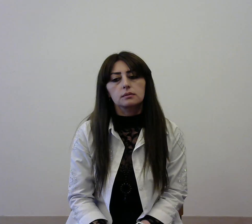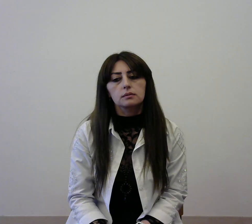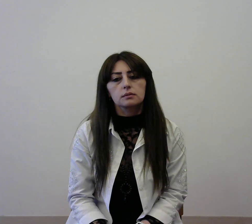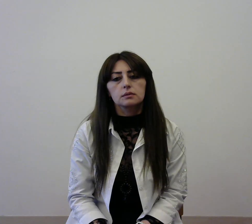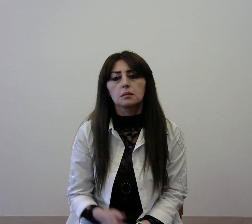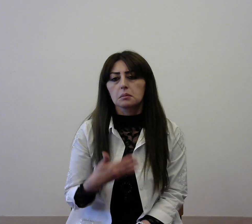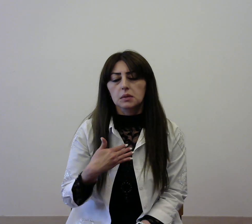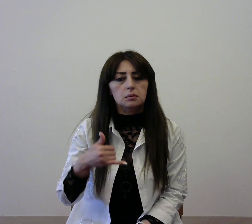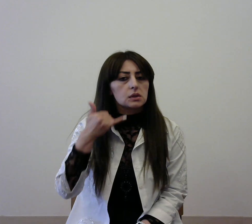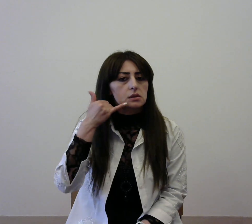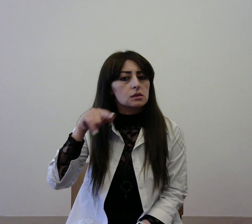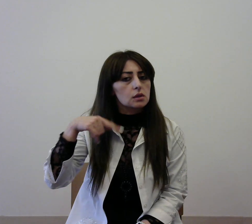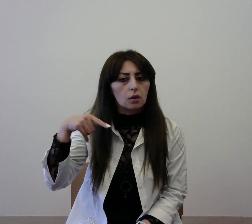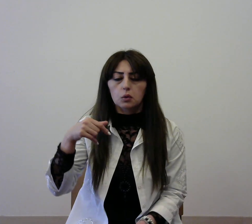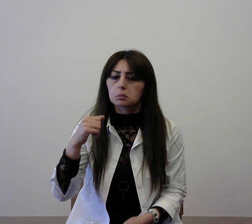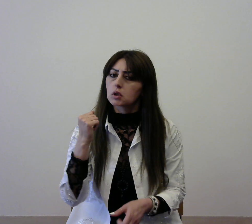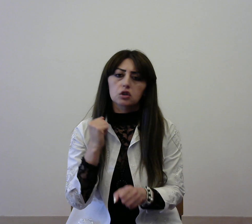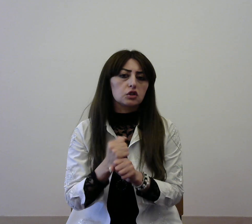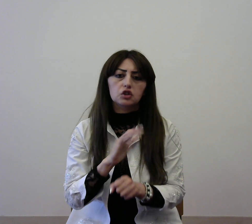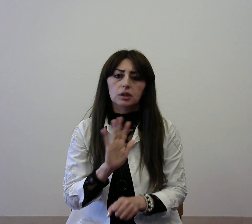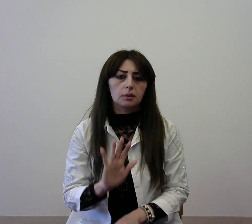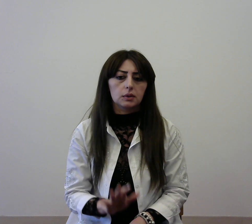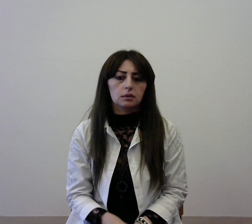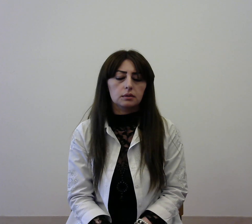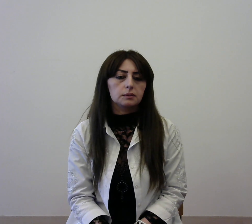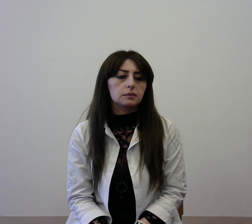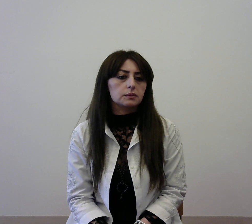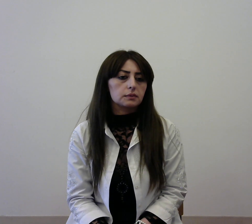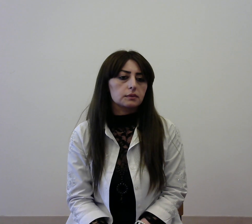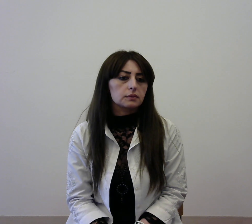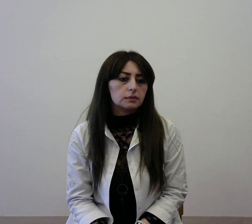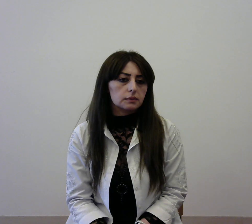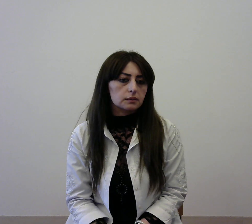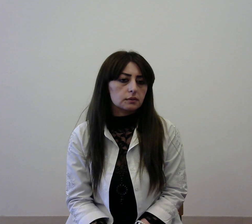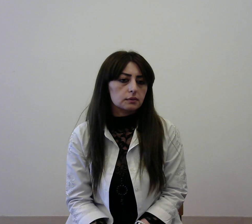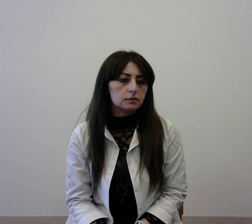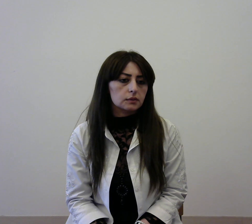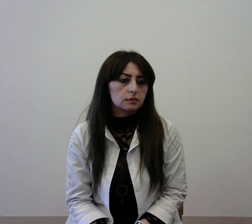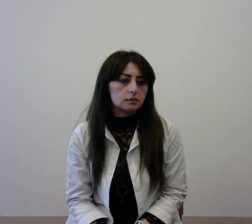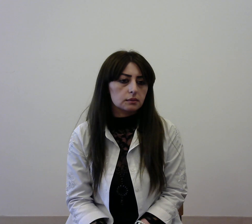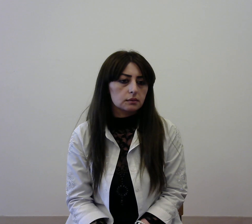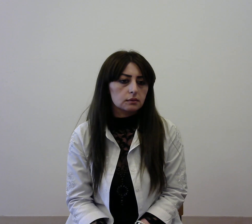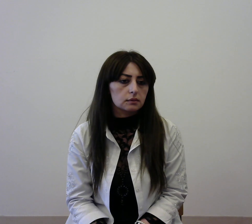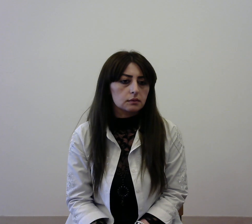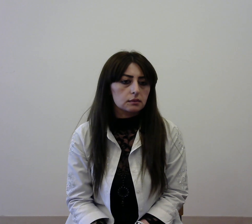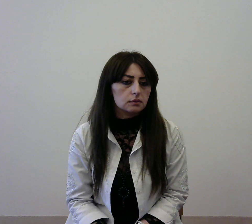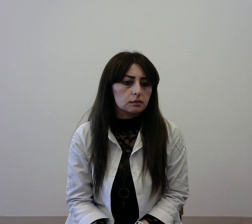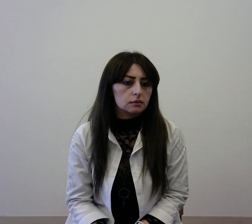Mənim telefonum özümdə deyil